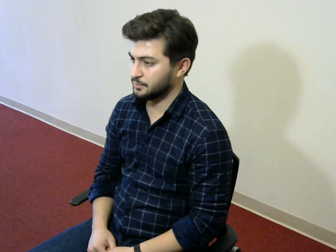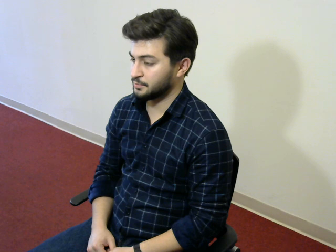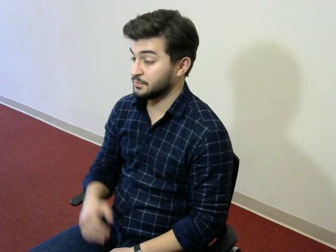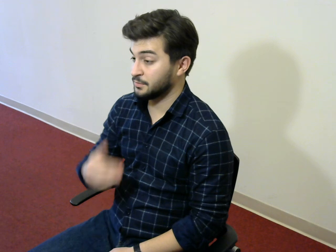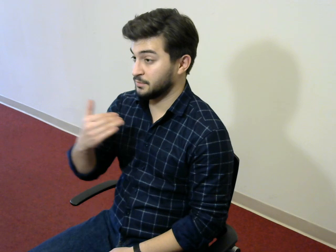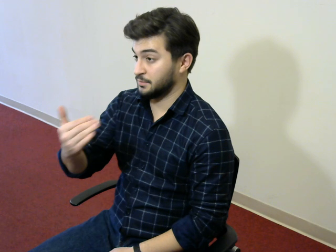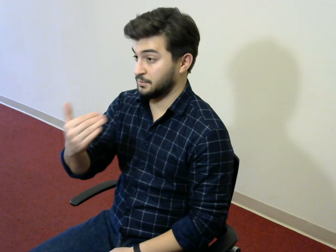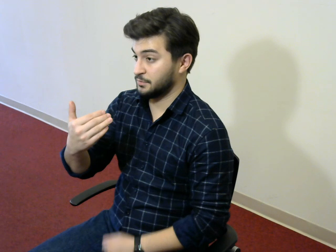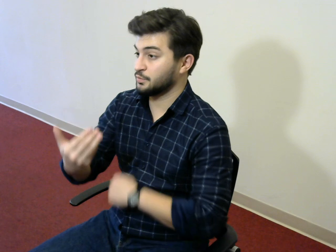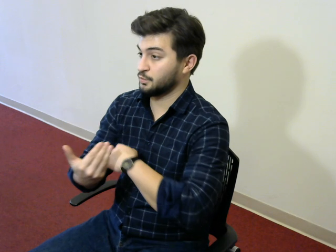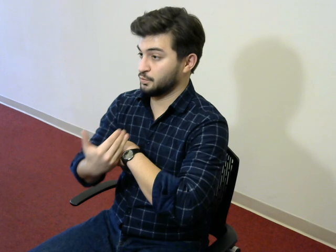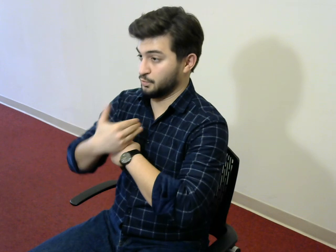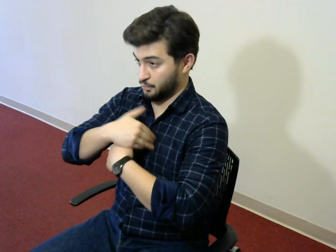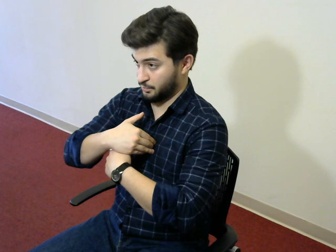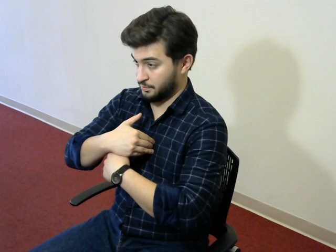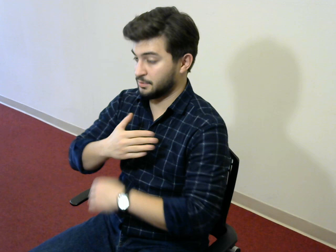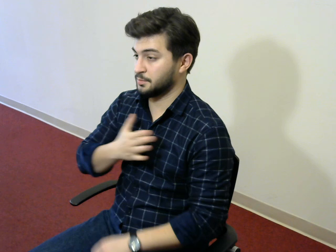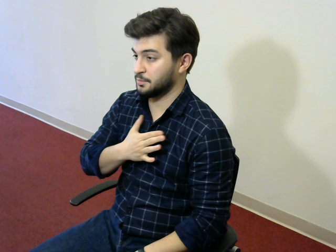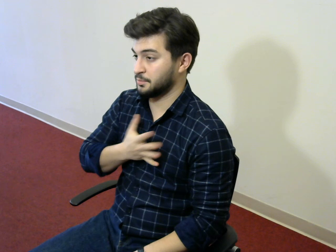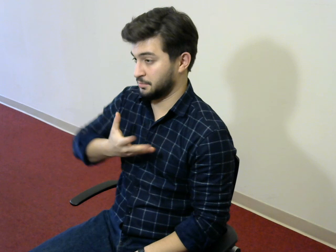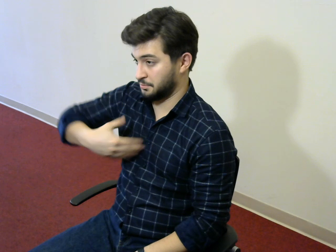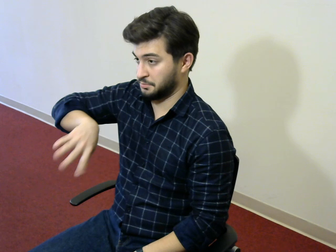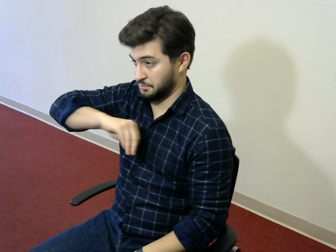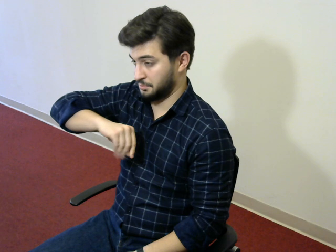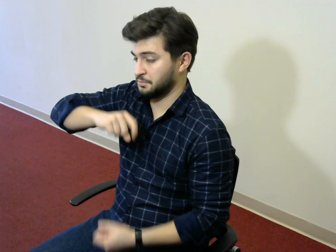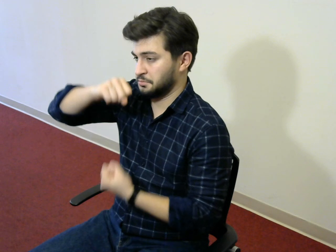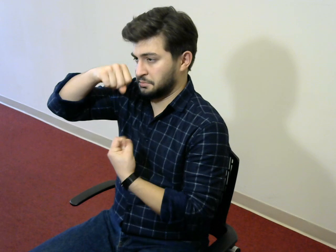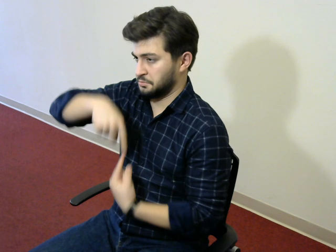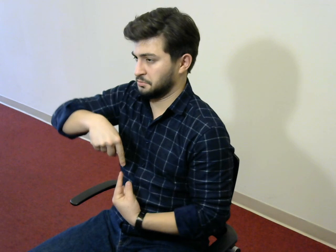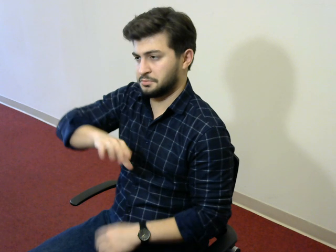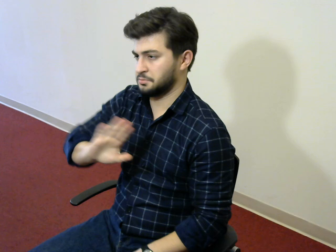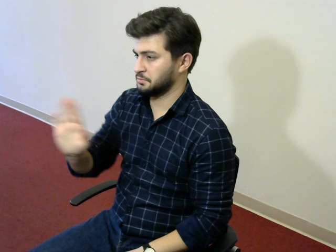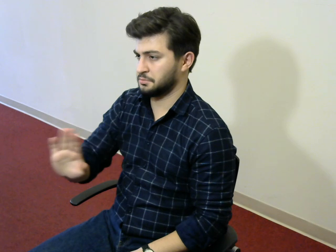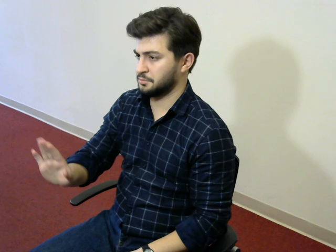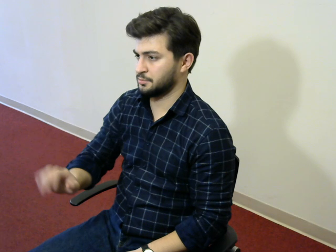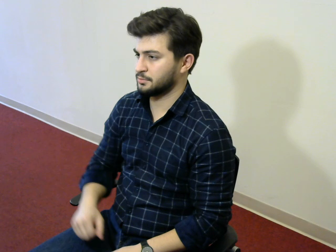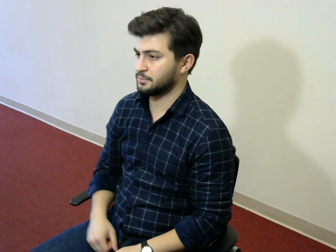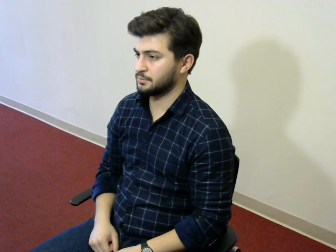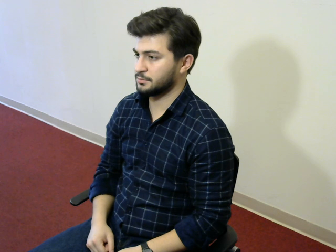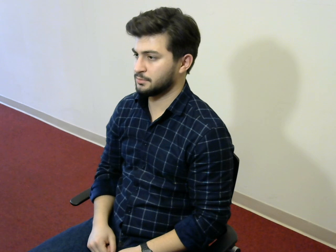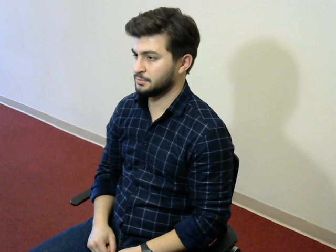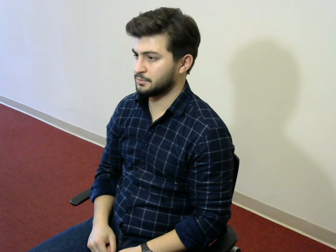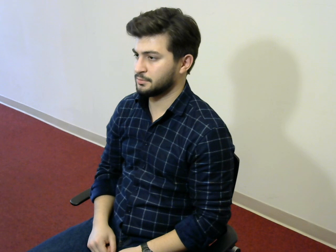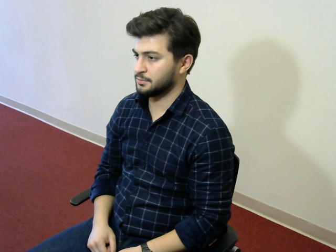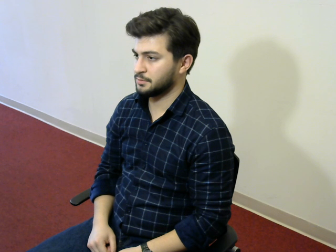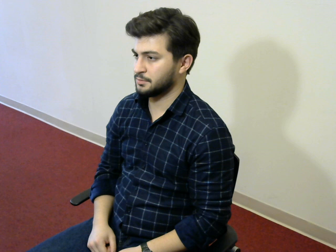Sizin müraciətiniz bizə uyğun deyildir